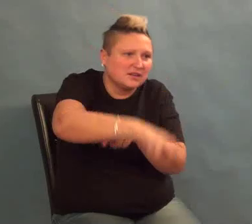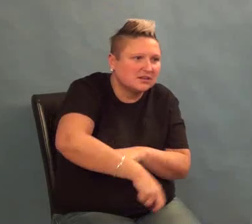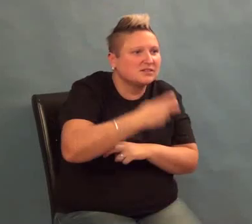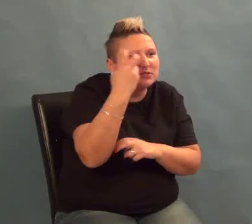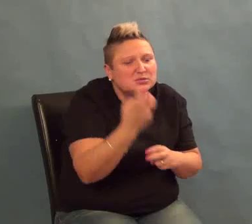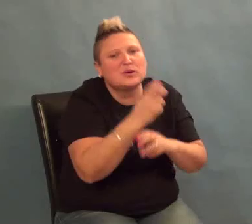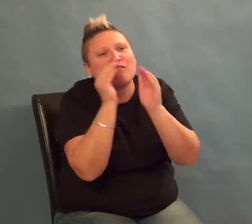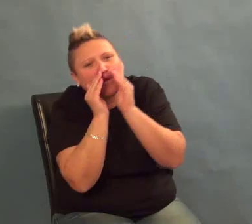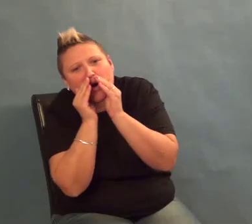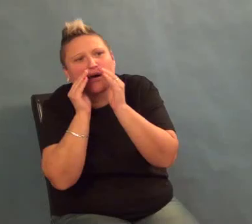Pies szukał żaby, nawoływał.